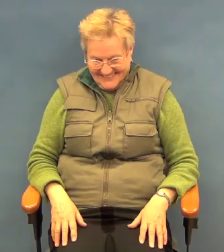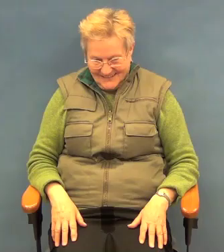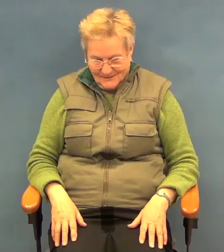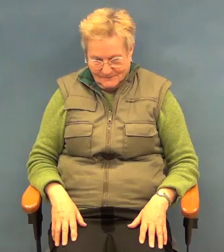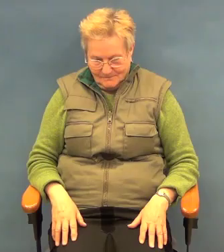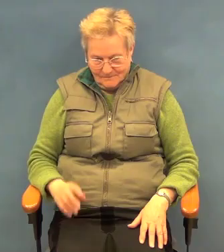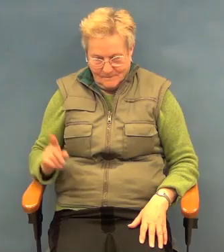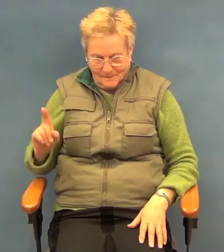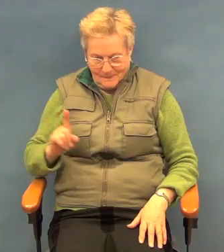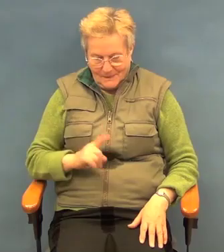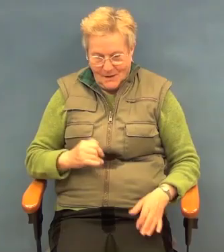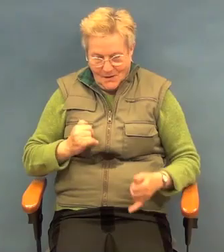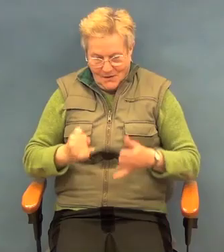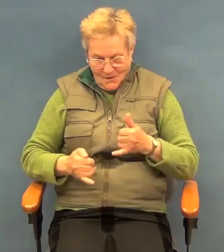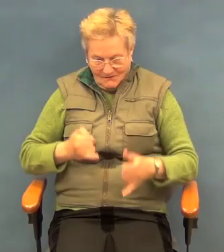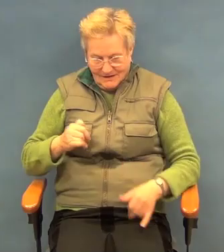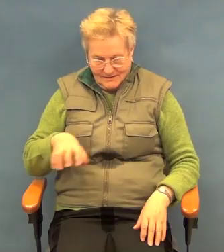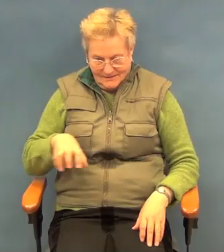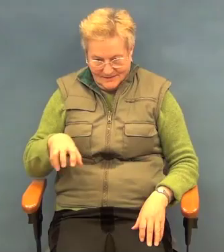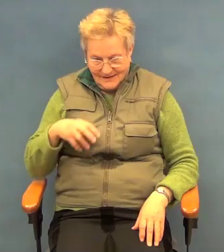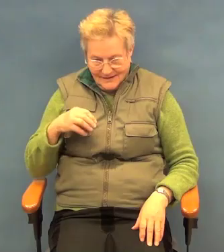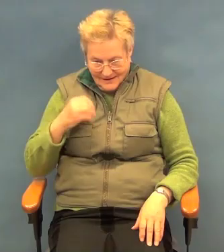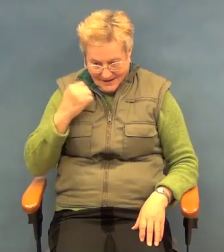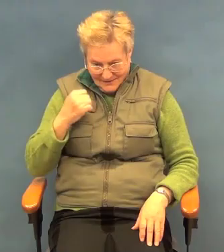Rowerzysta też ukradł jabłka, gruszki.